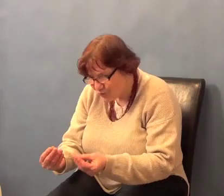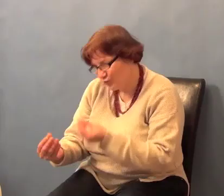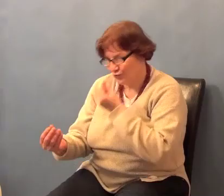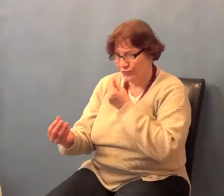Jeść.